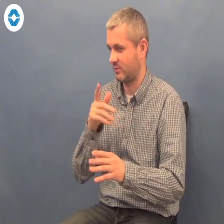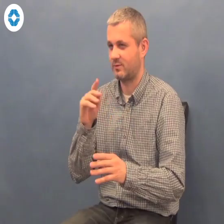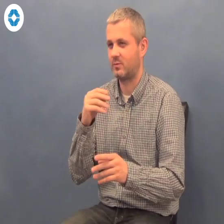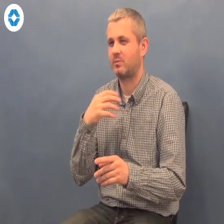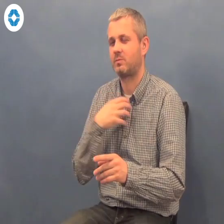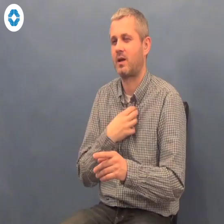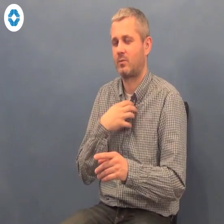Bajka.